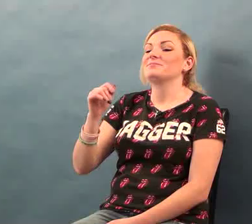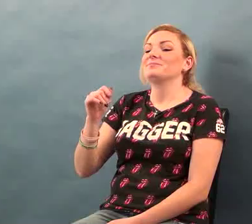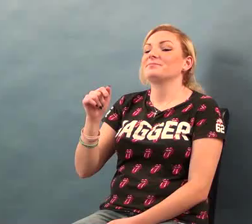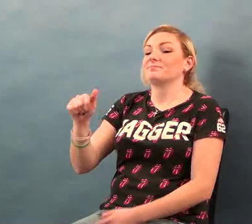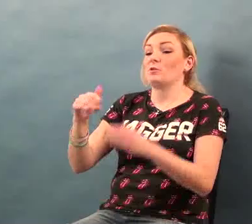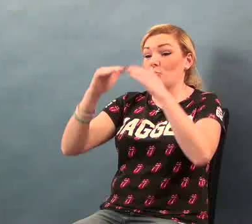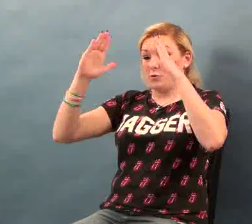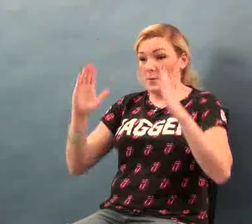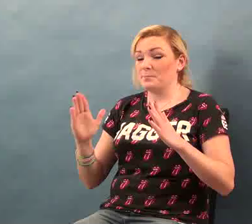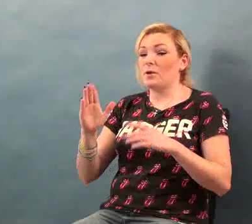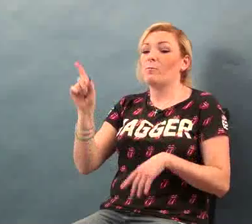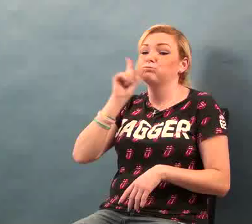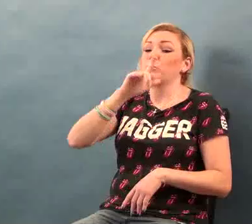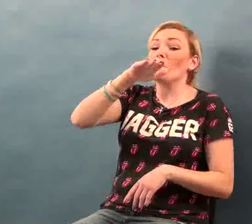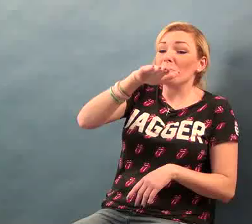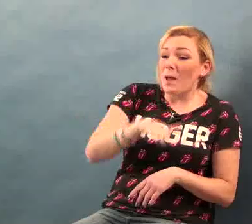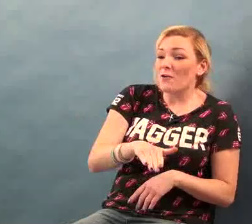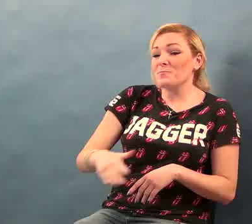W domu był mały chłopiec i pies.